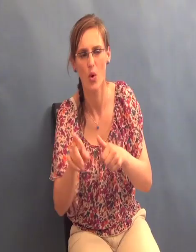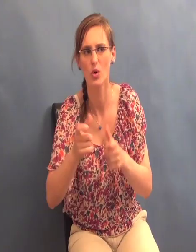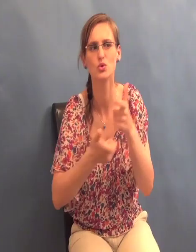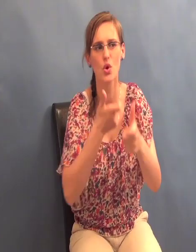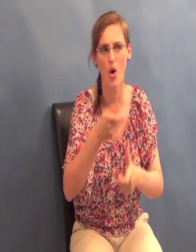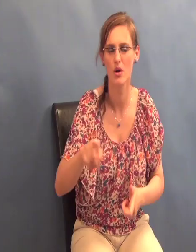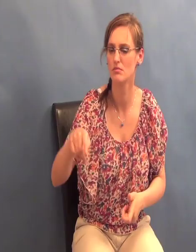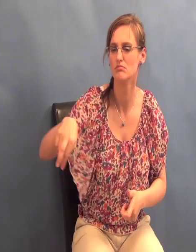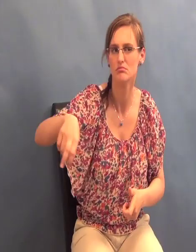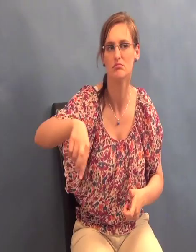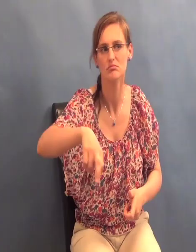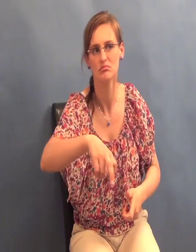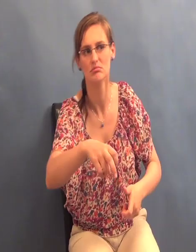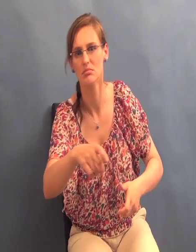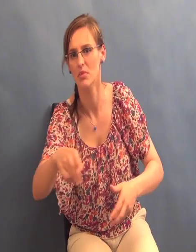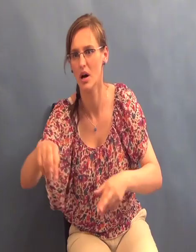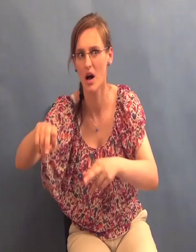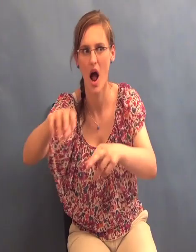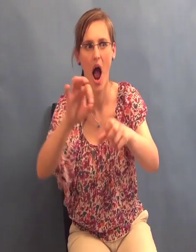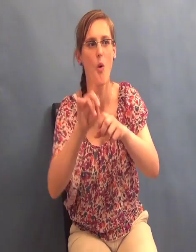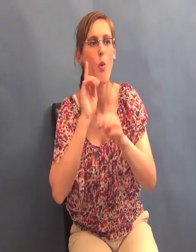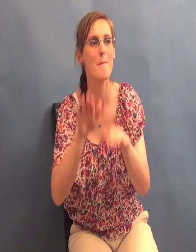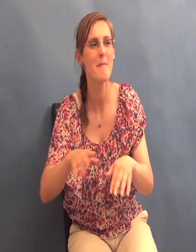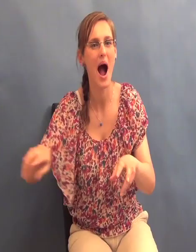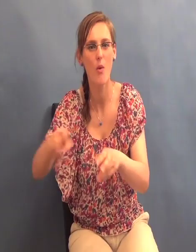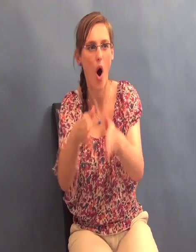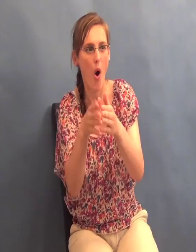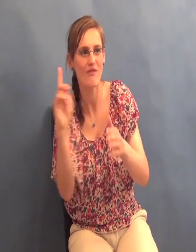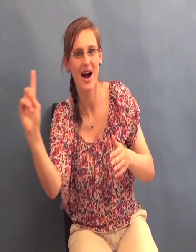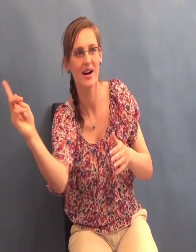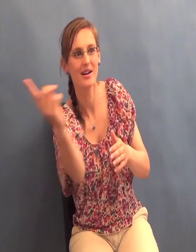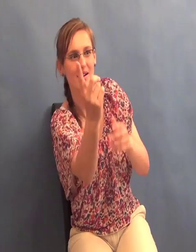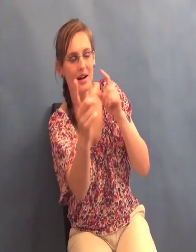Idzie, idzie i w pewnym momencie pojawia się chłopiec, który wcześniej się schował i podglądał całą sytuację.